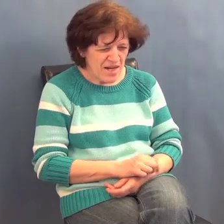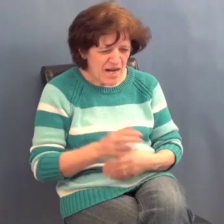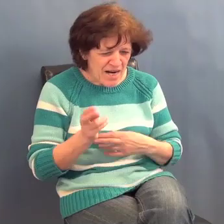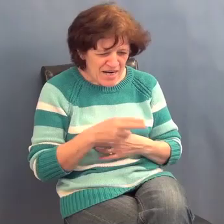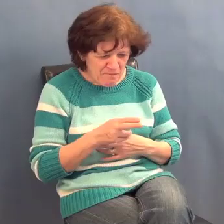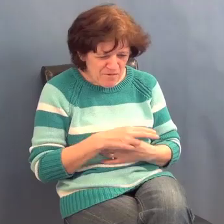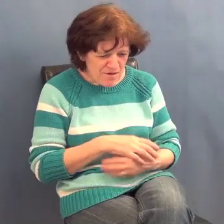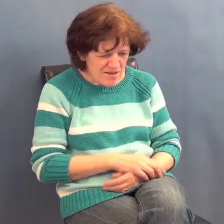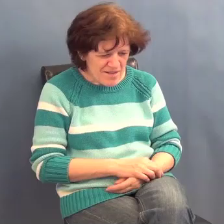Ryba.